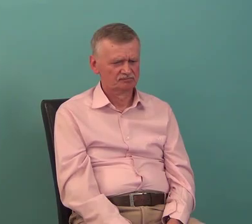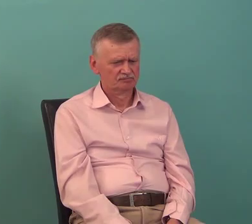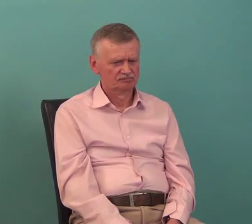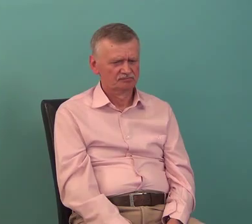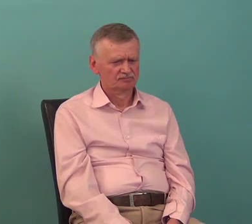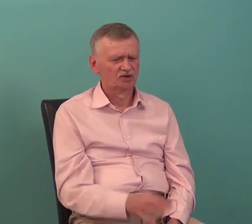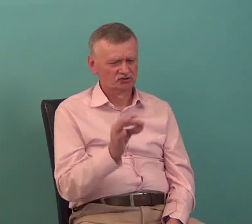Środa jest dobra.